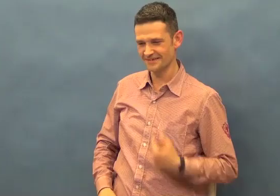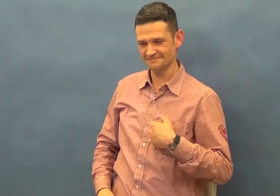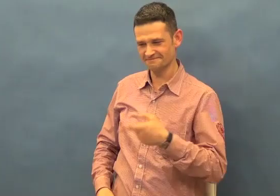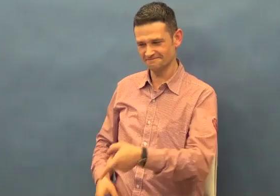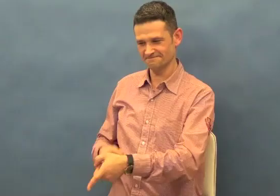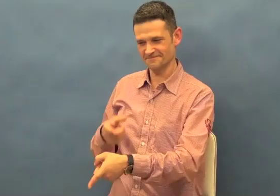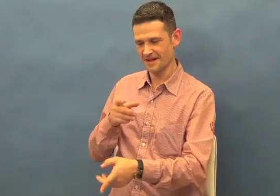Dla mnie to...